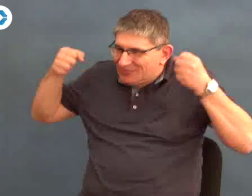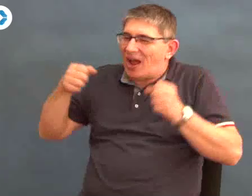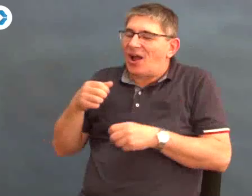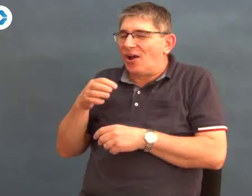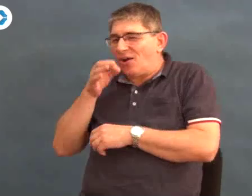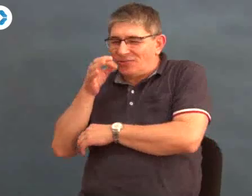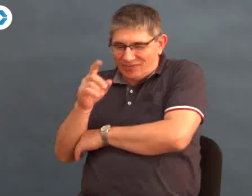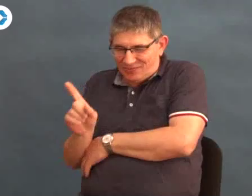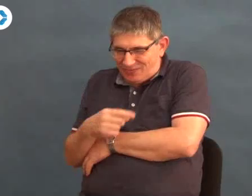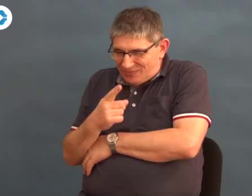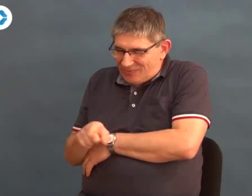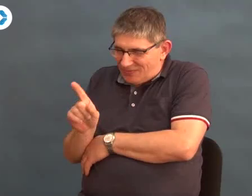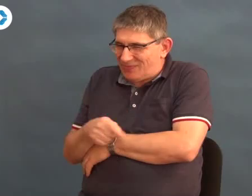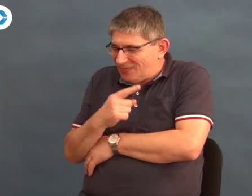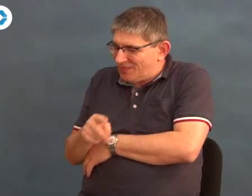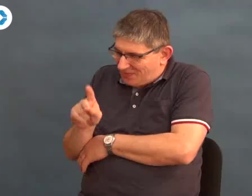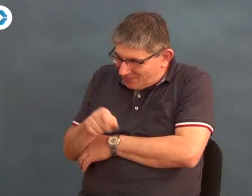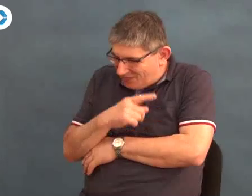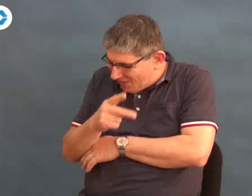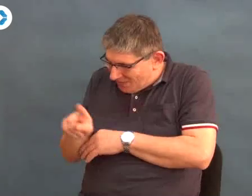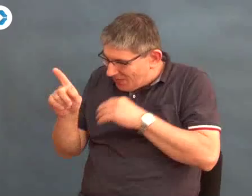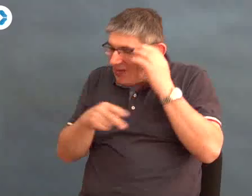Kot przygląda mu się.